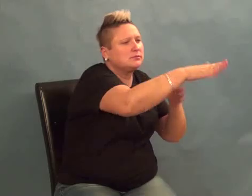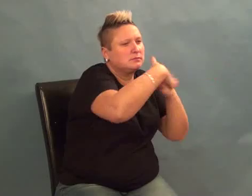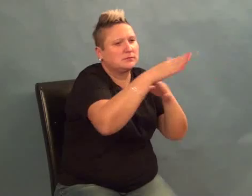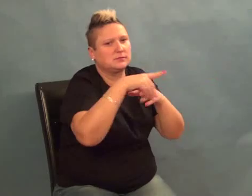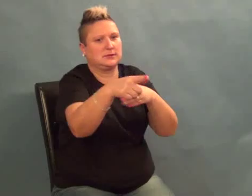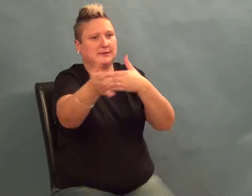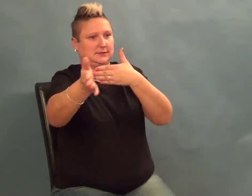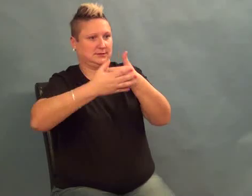Jedne drzwi są zamknięte.